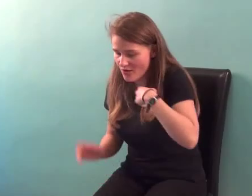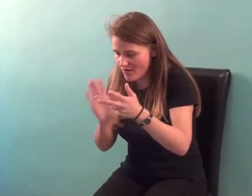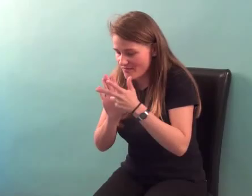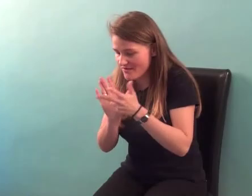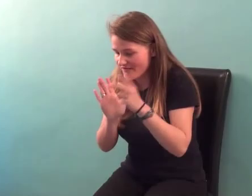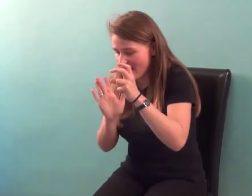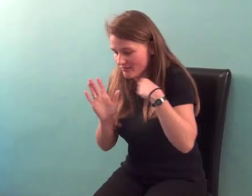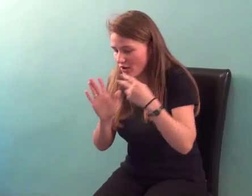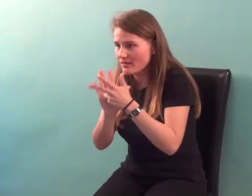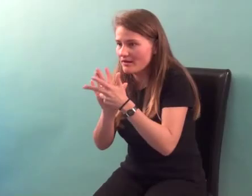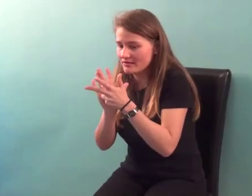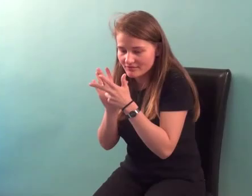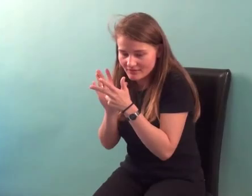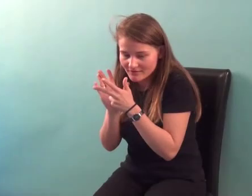Mam w czwartek o osiemnastej.